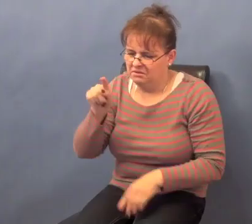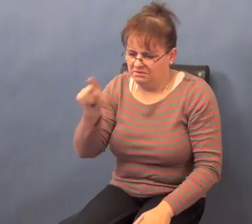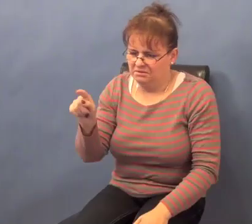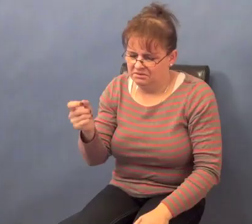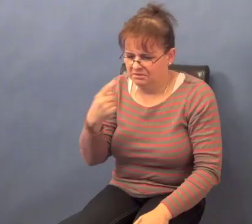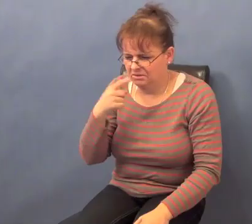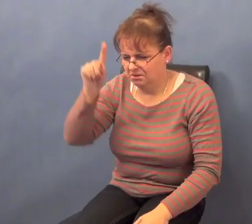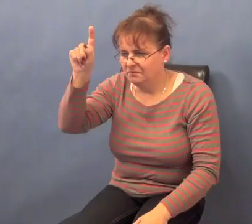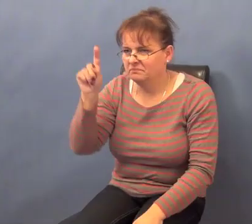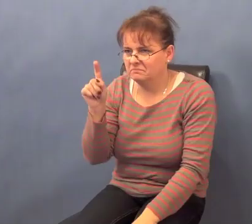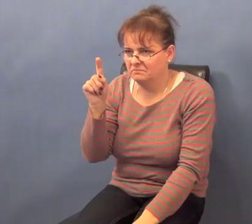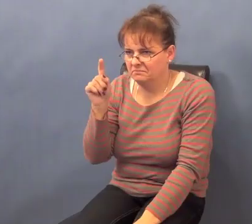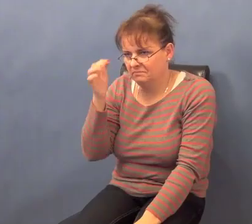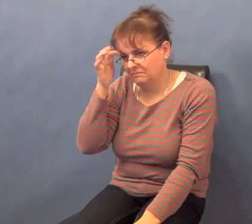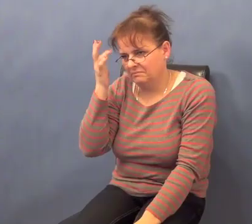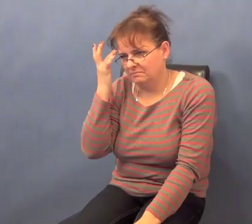Symbol "wykrzyknik" - co to znaczy?